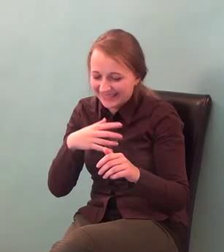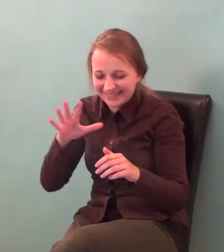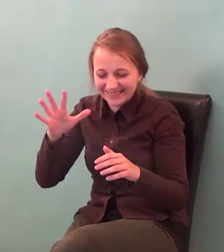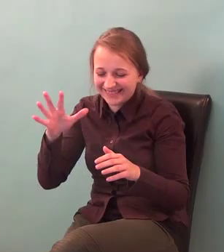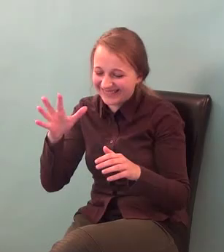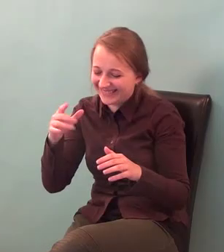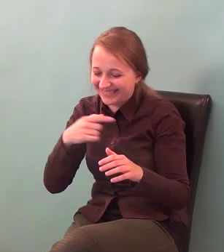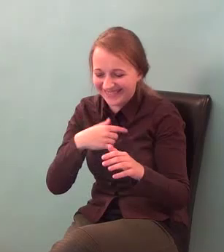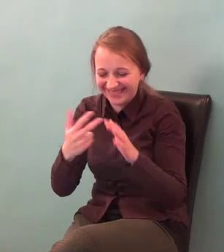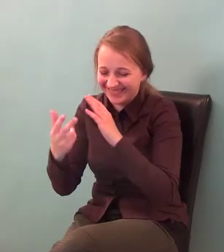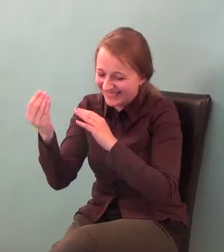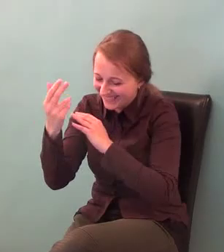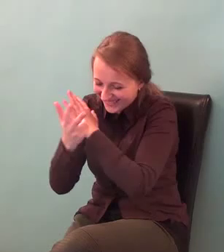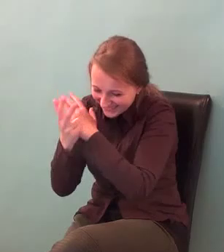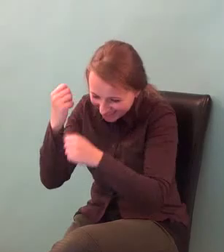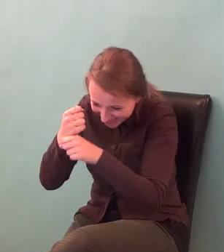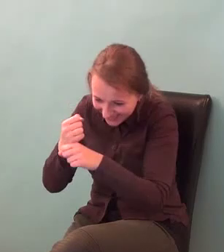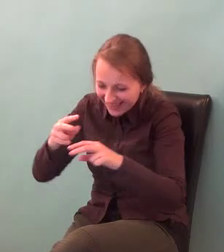Nie bardzo. O osiemnastej ja jeszcze pracuję.